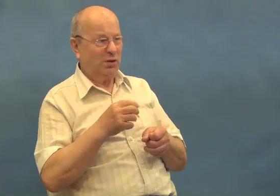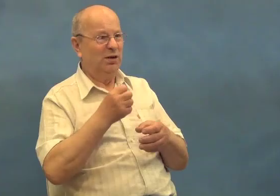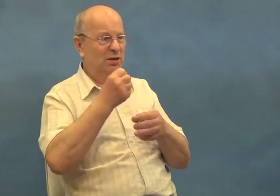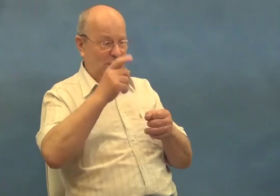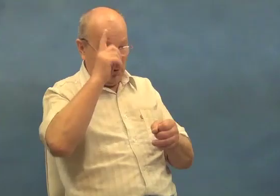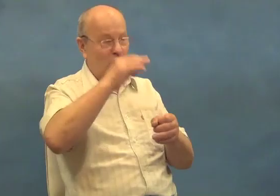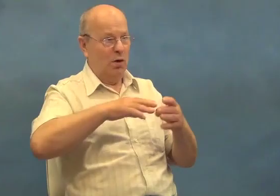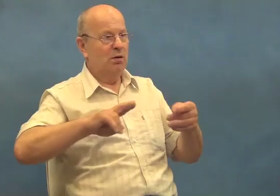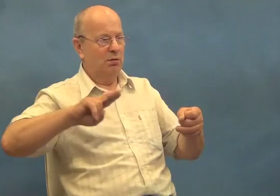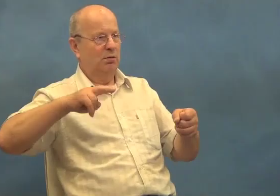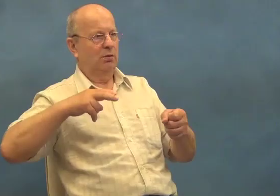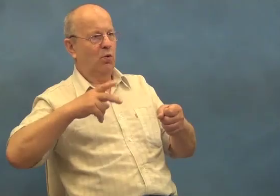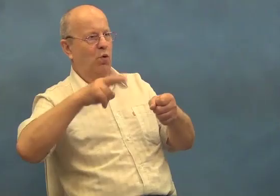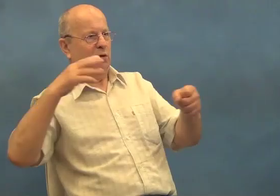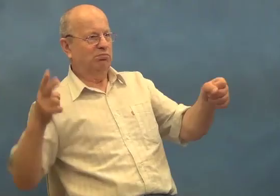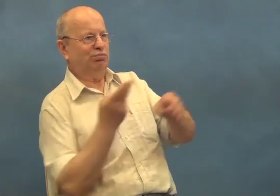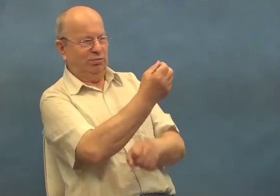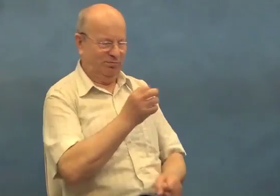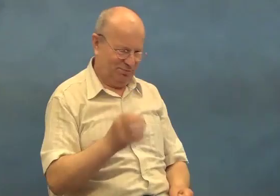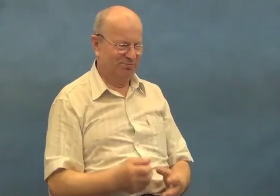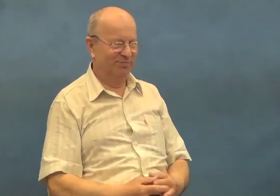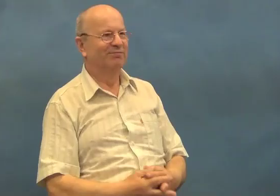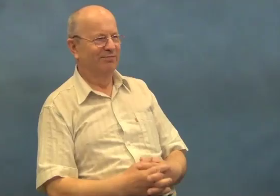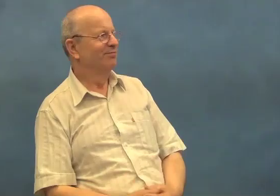Tak, to informacja, że można się przewrócić, zgadza się.